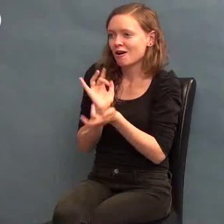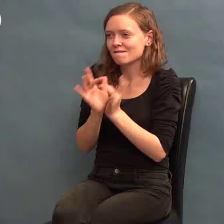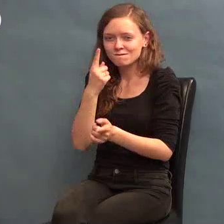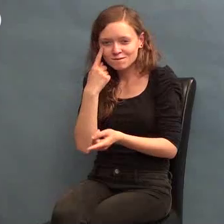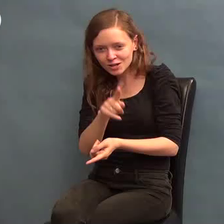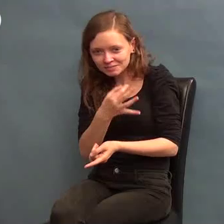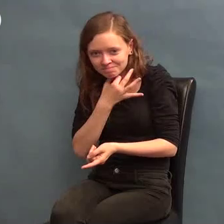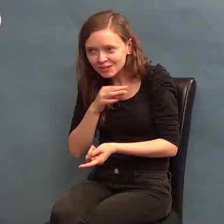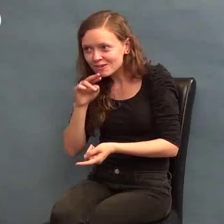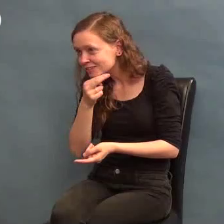Zauważa kosze i ma smaka na gruszki.